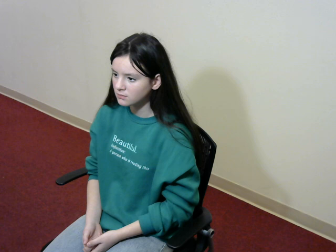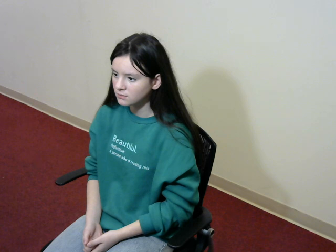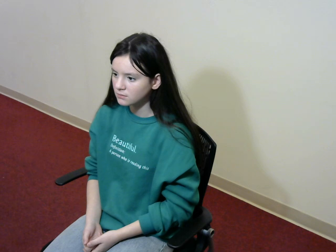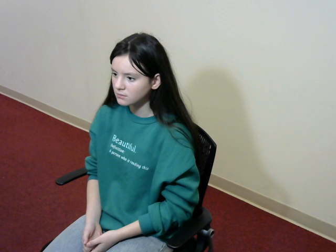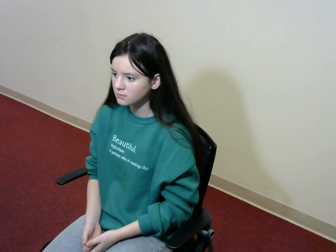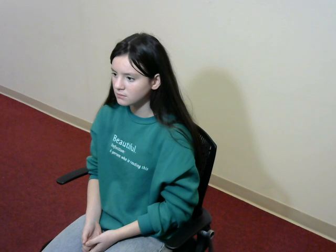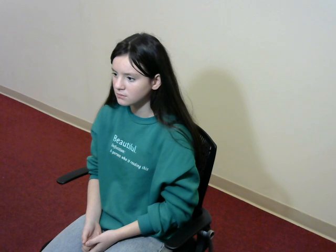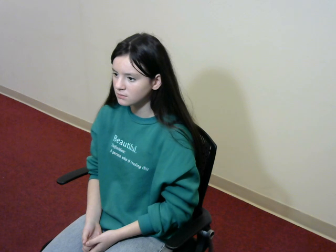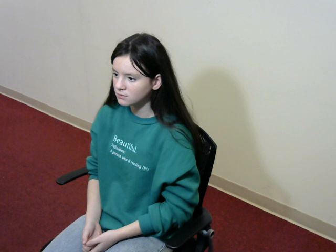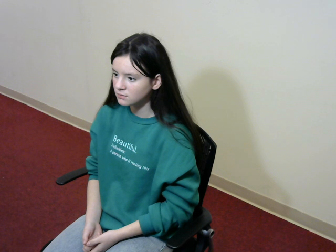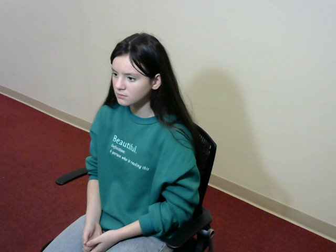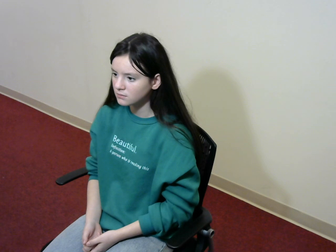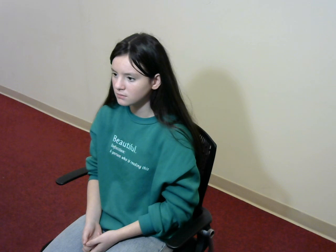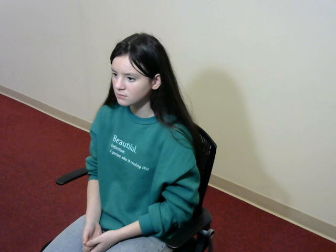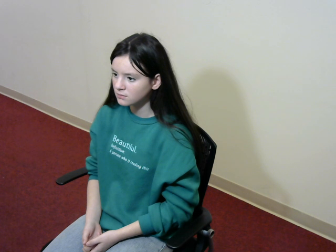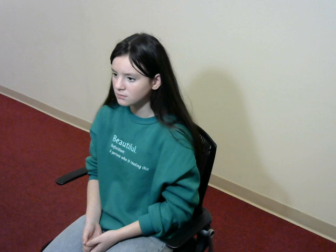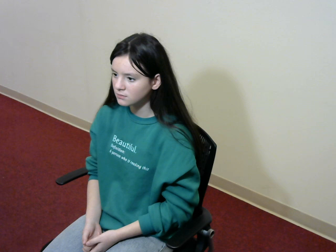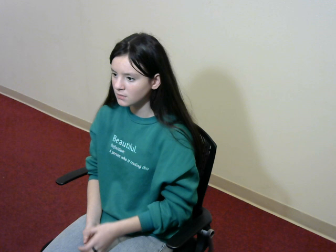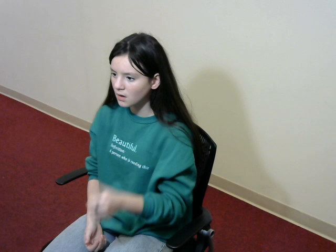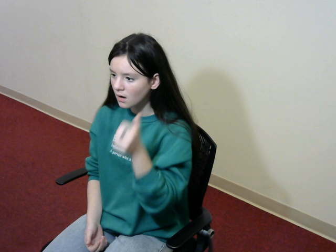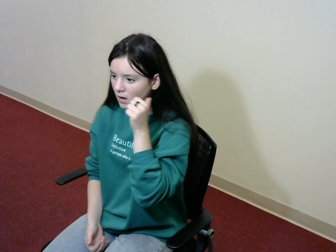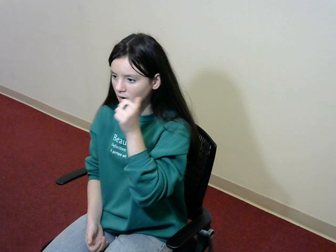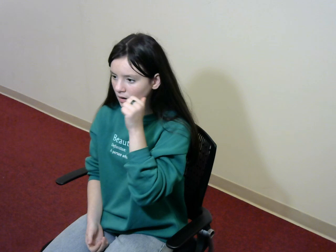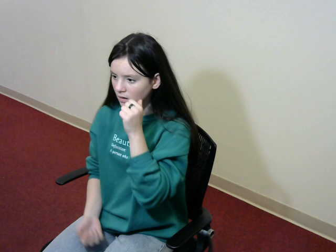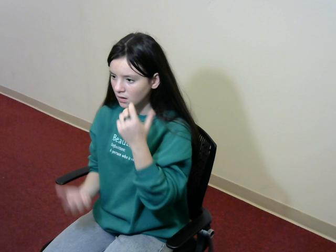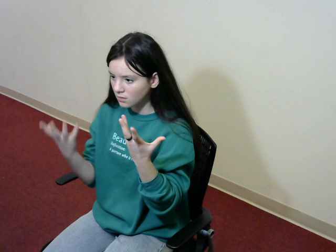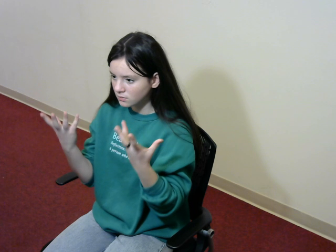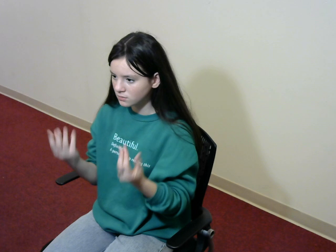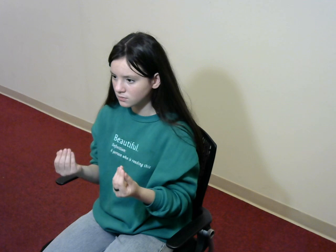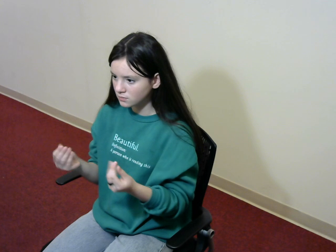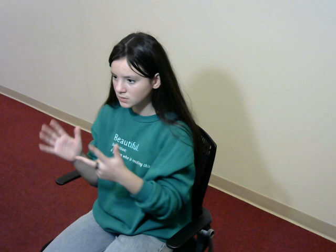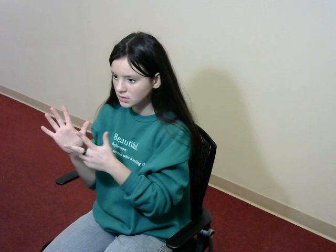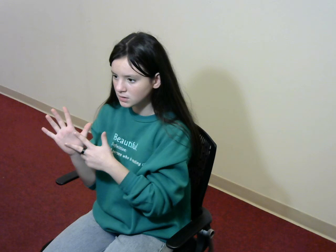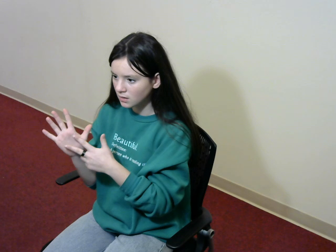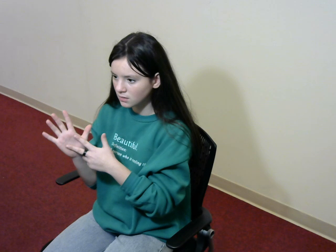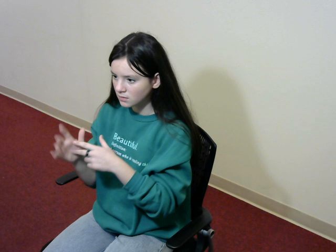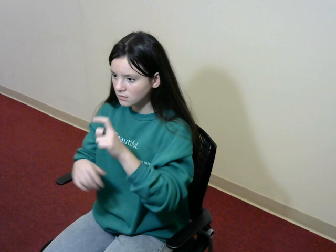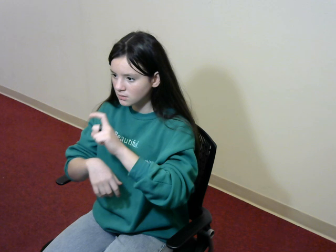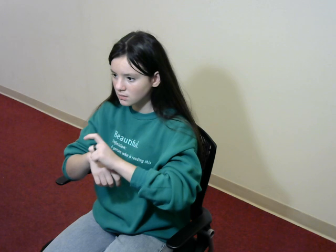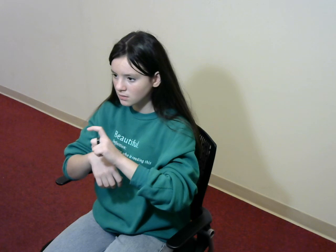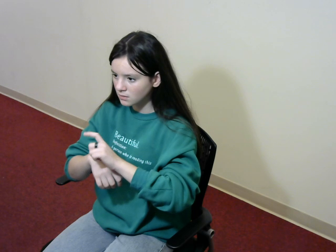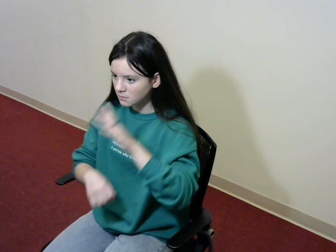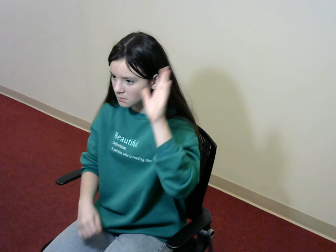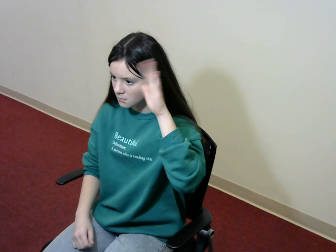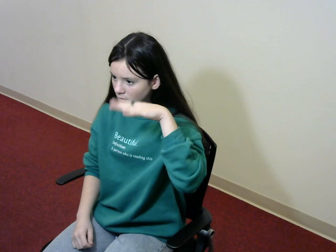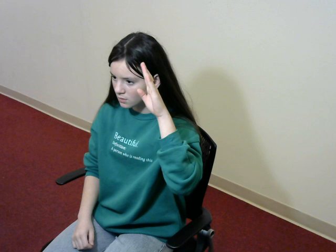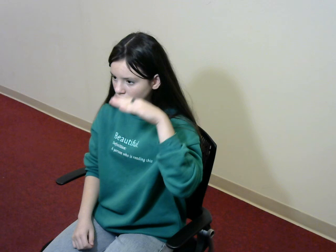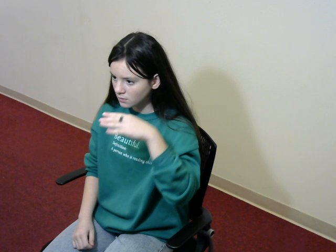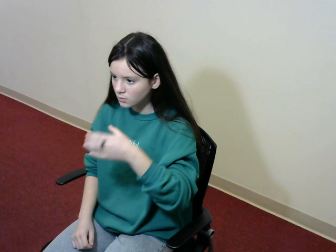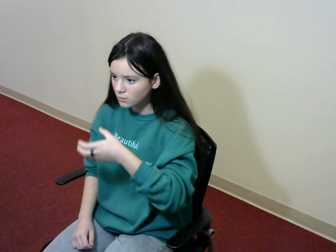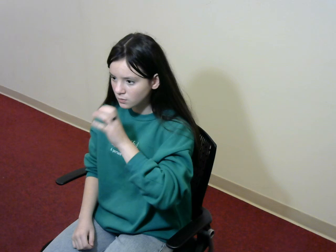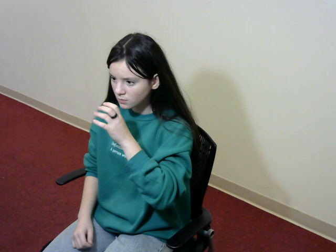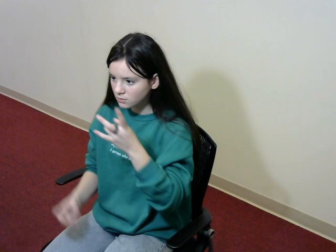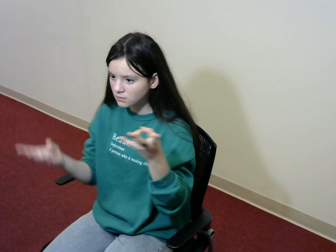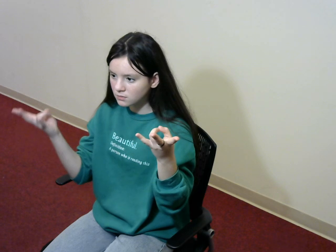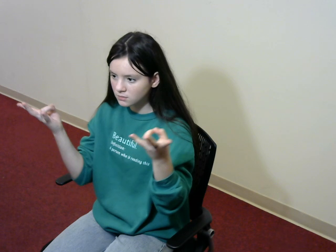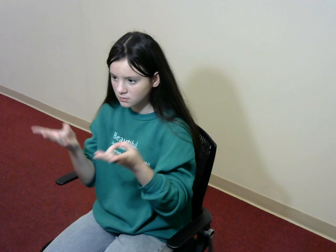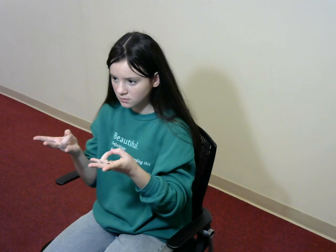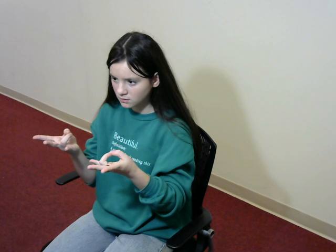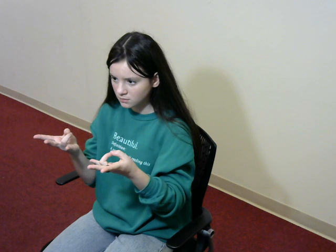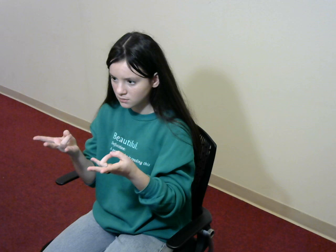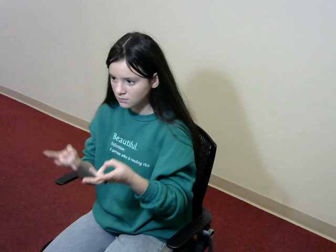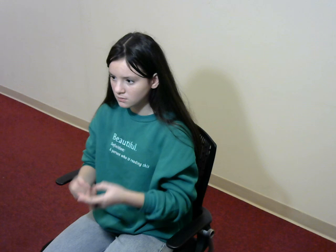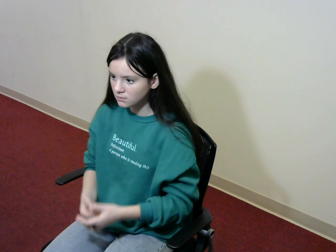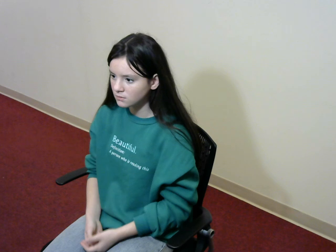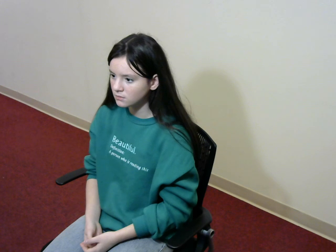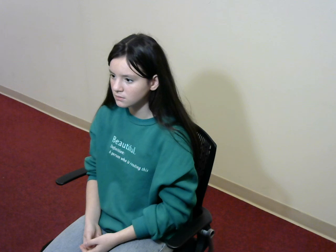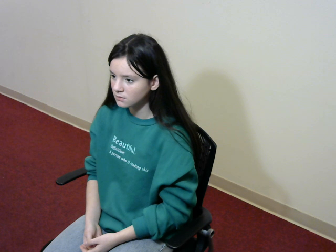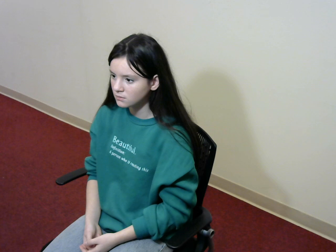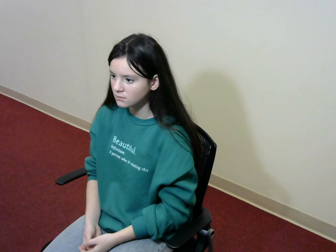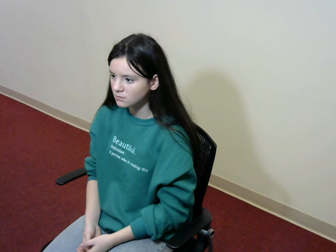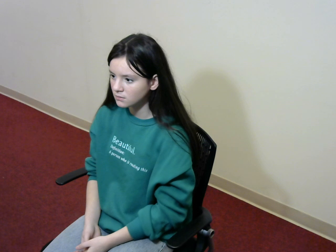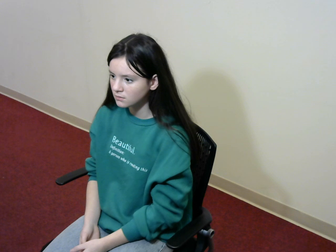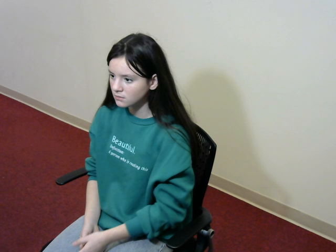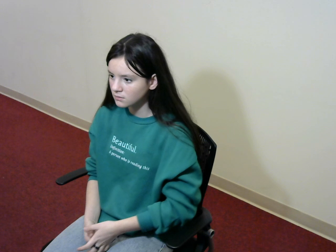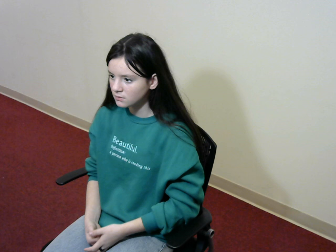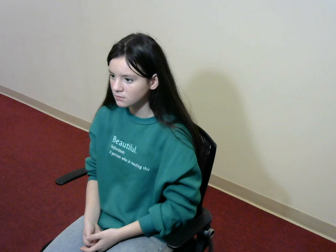Hər gün 8 stəkan su içmək lazımdır